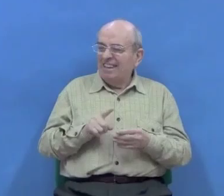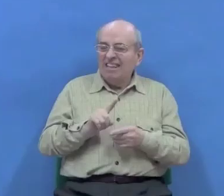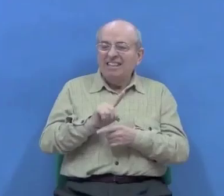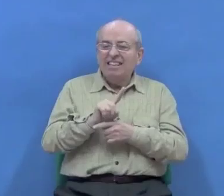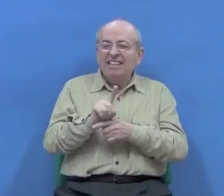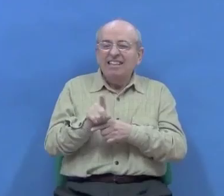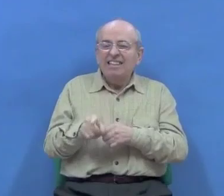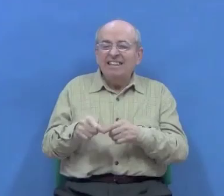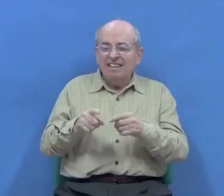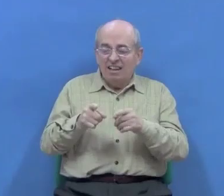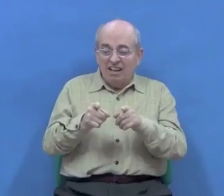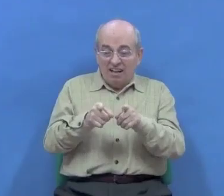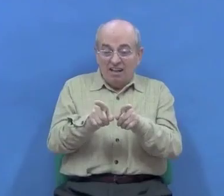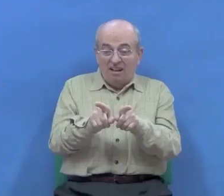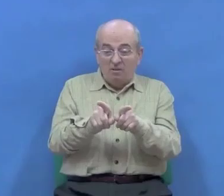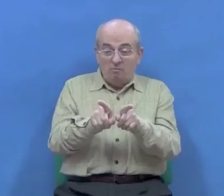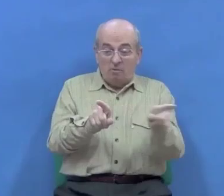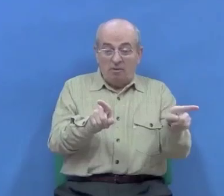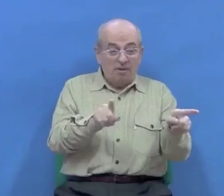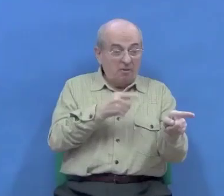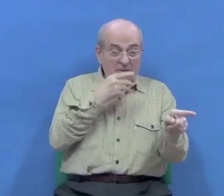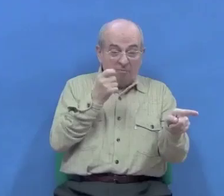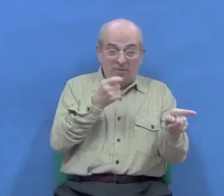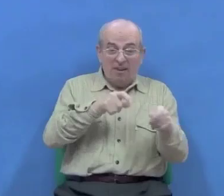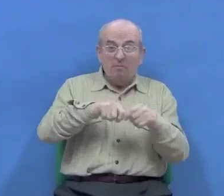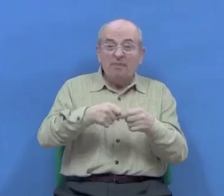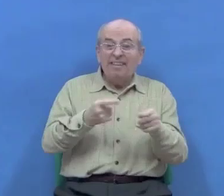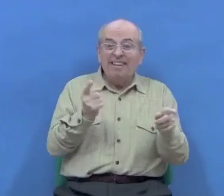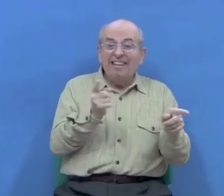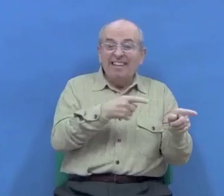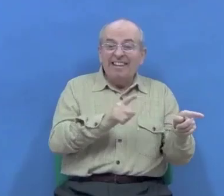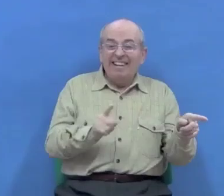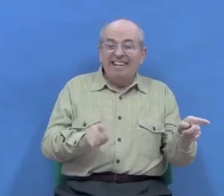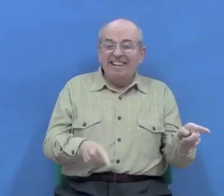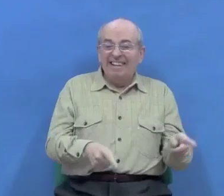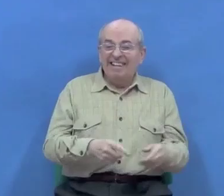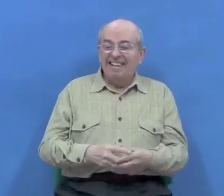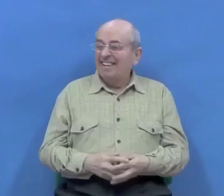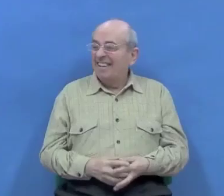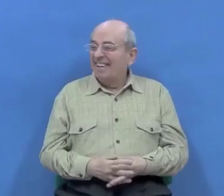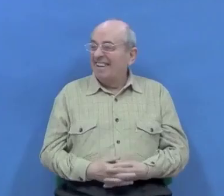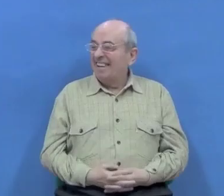Jedna wskazówka strzeliła w Myszkę.